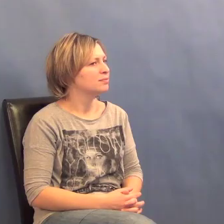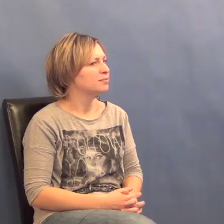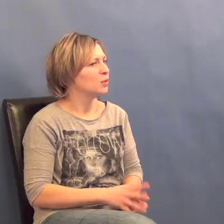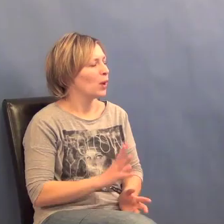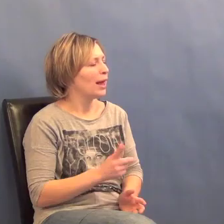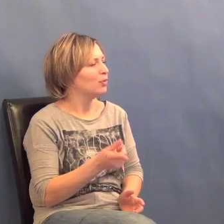Ładnie.